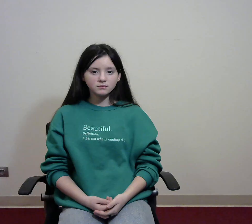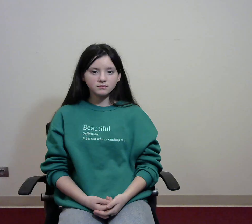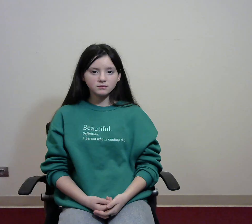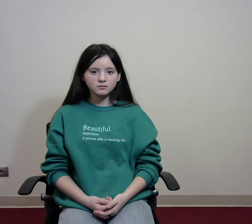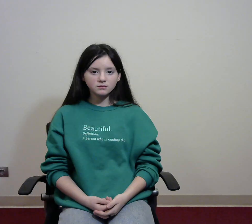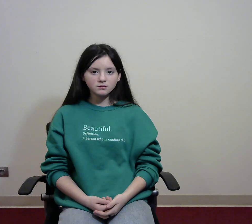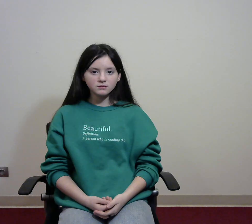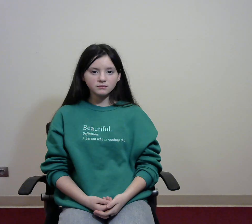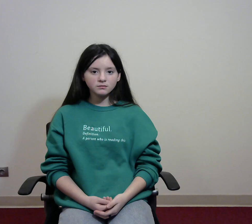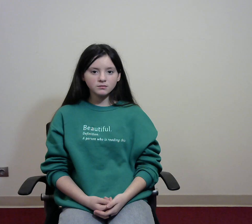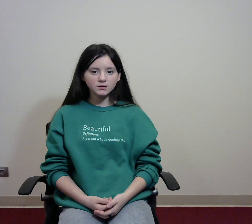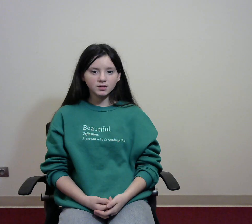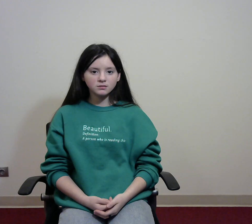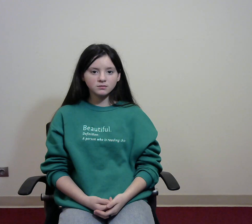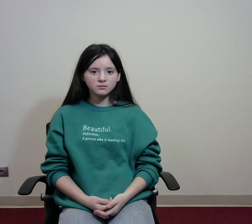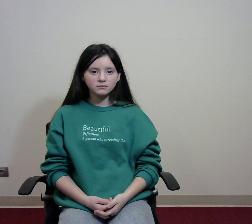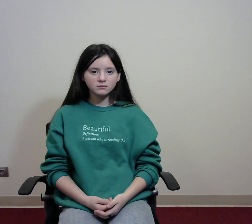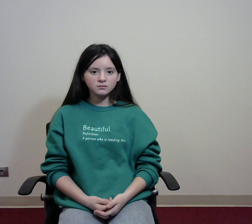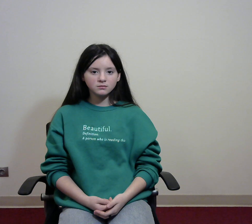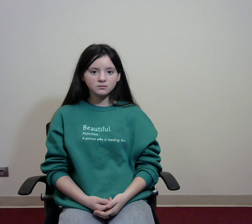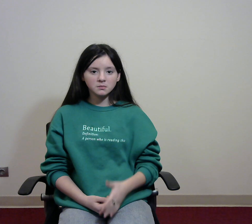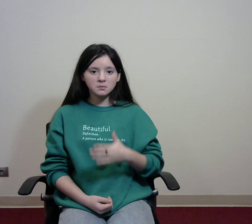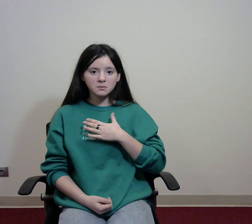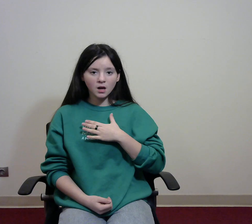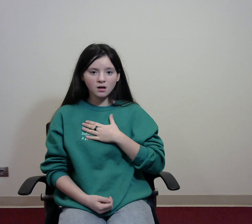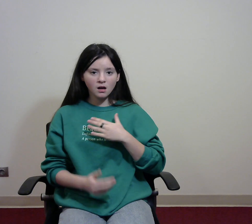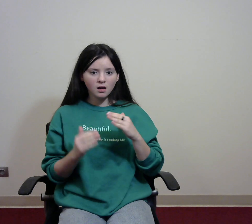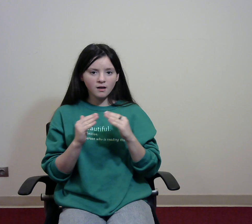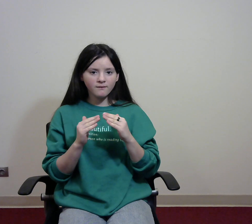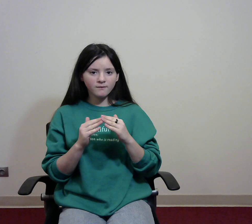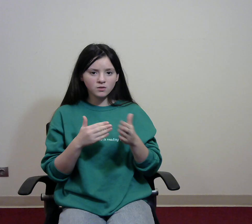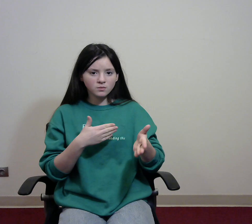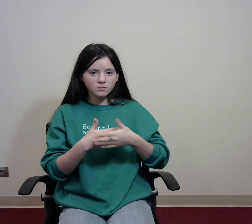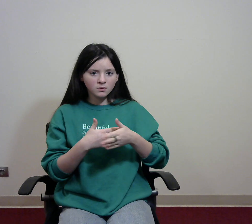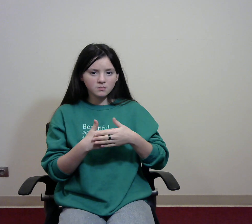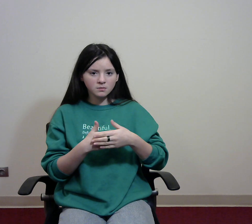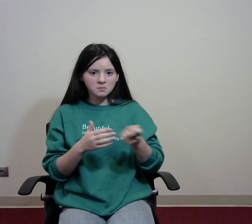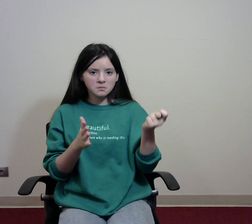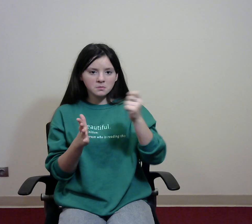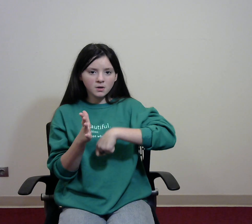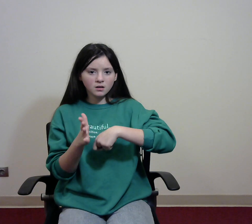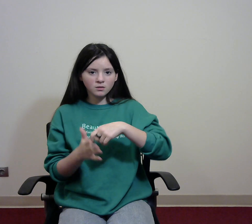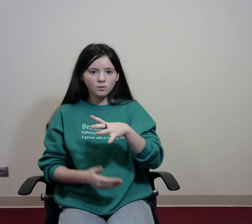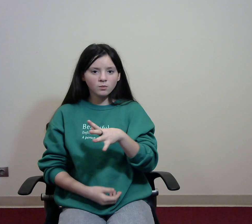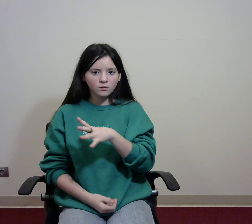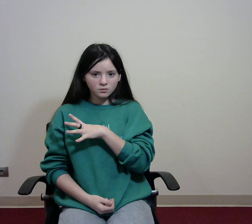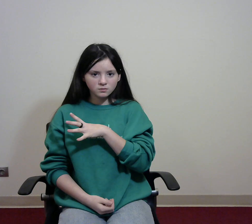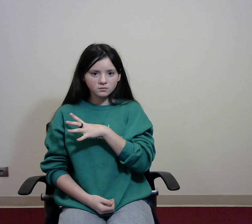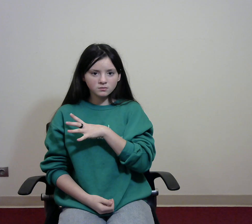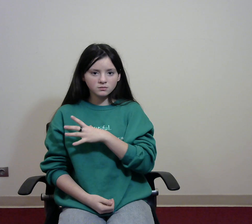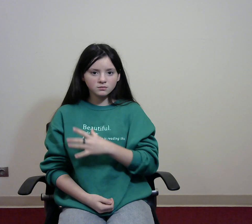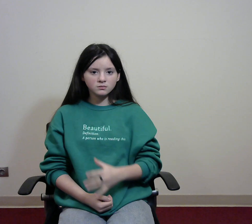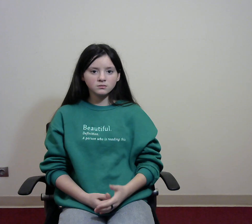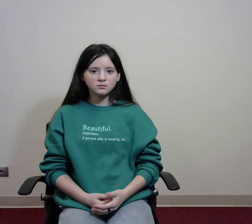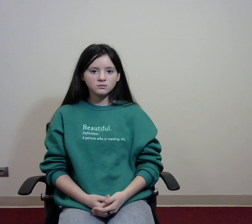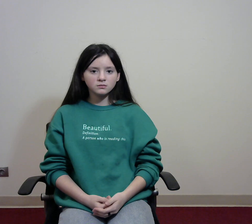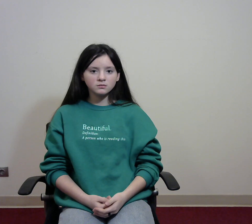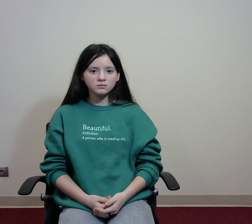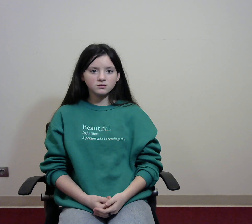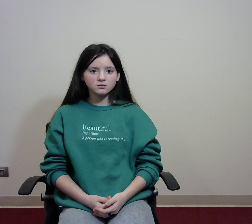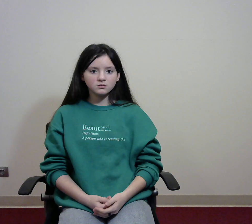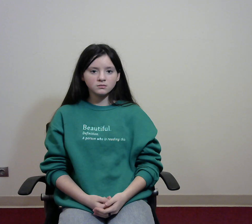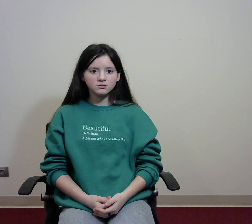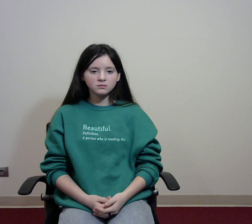Mən evin qapısını bağlamışam